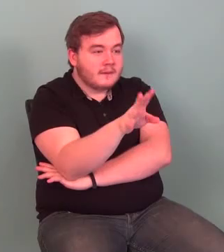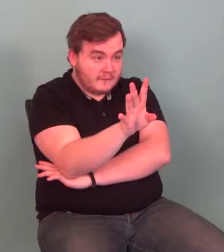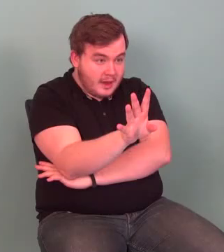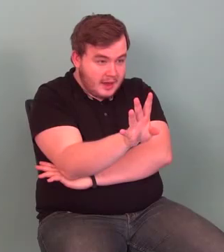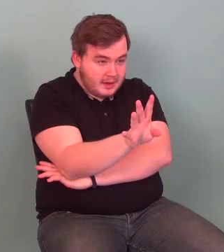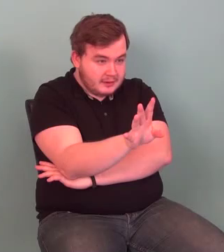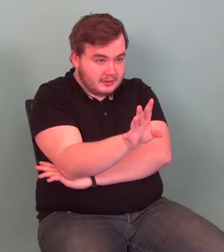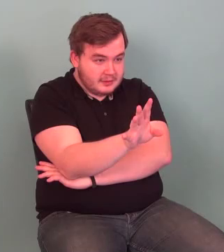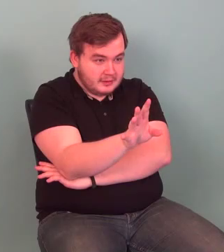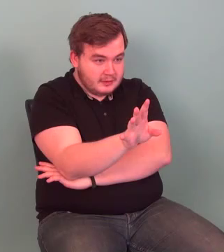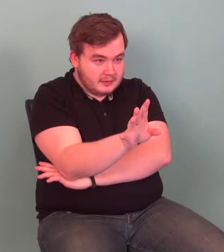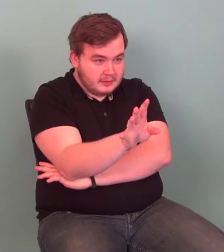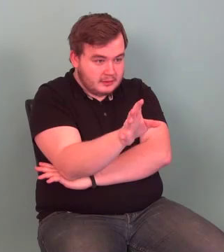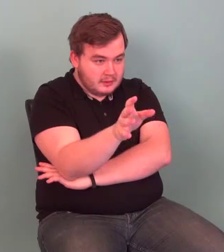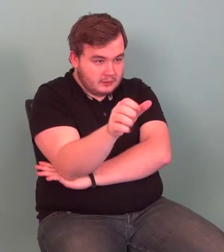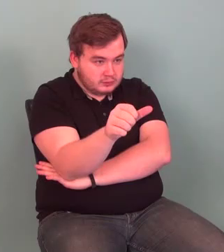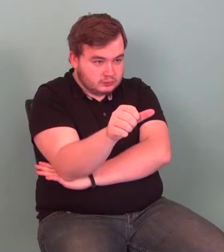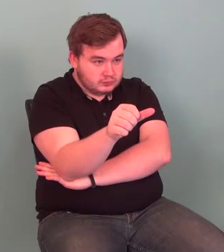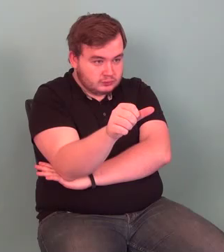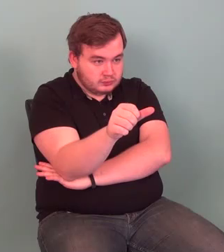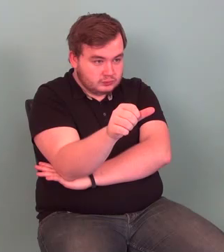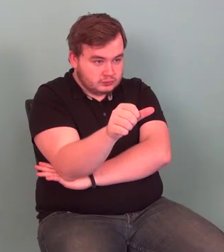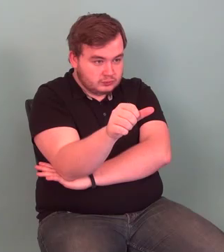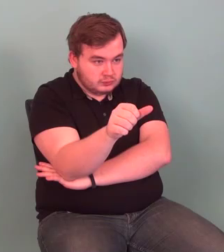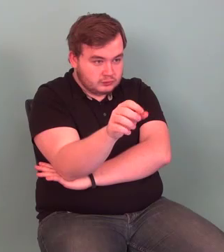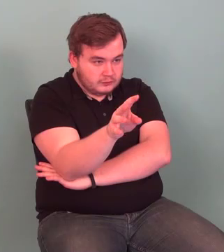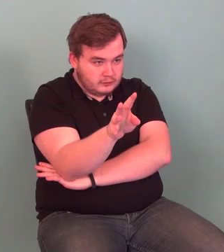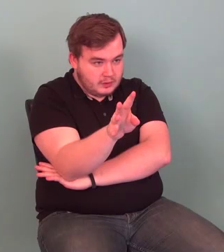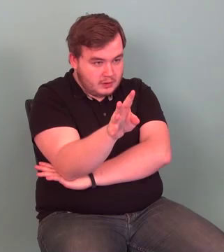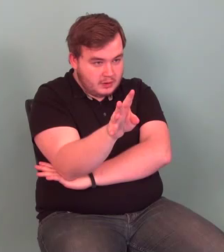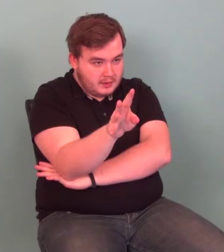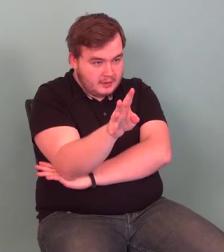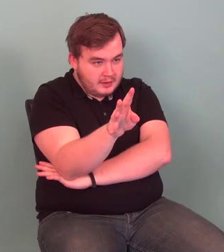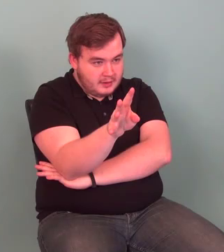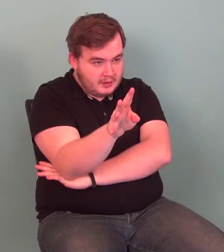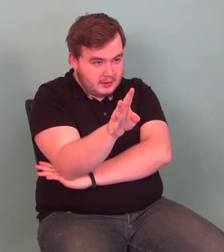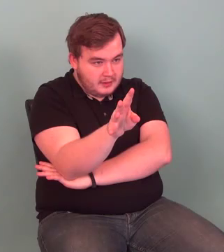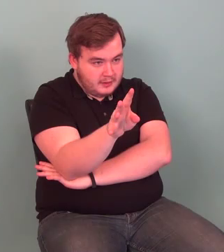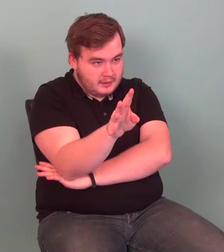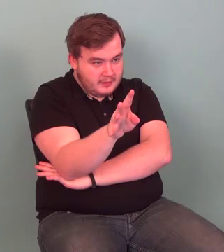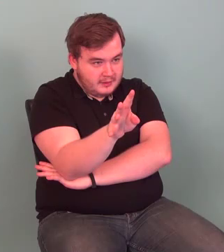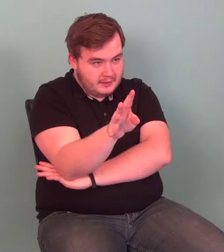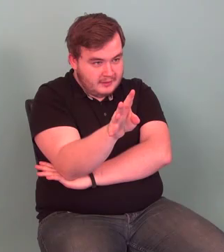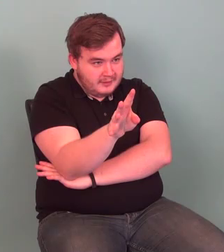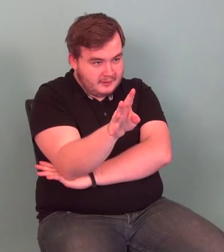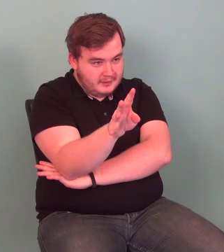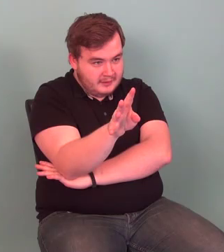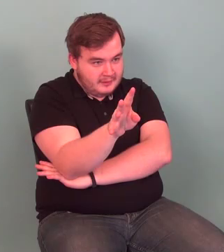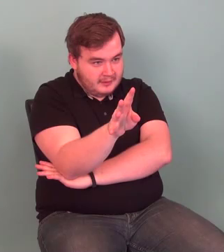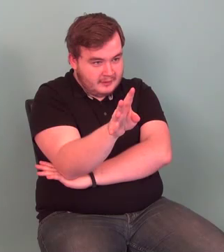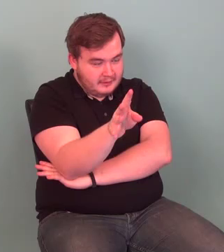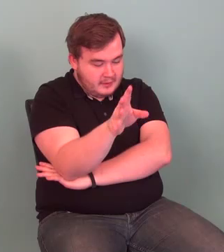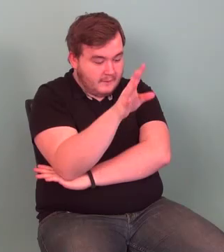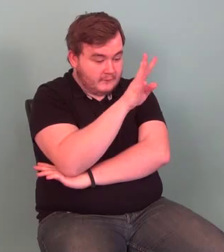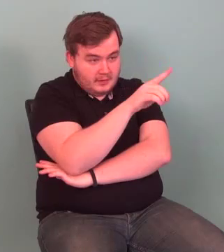O czwartej, szóstej, czwartej?